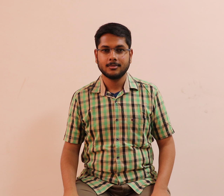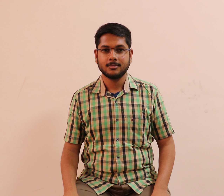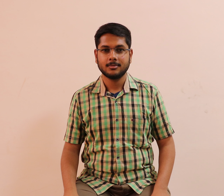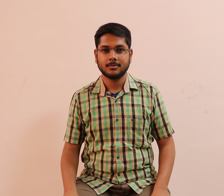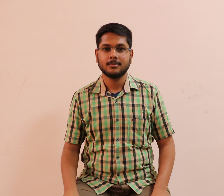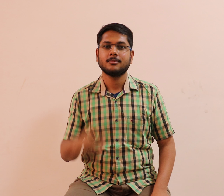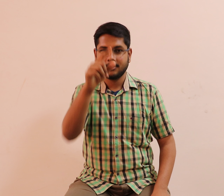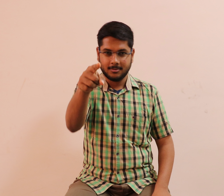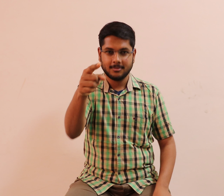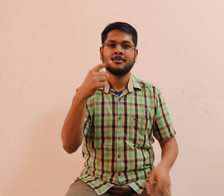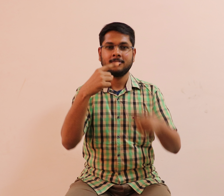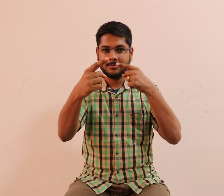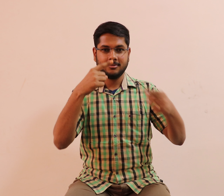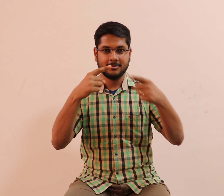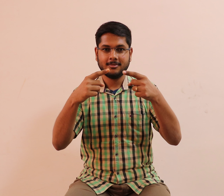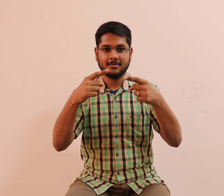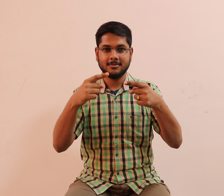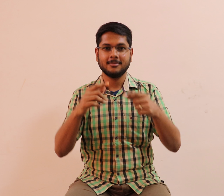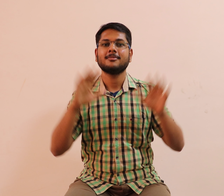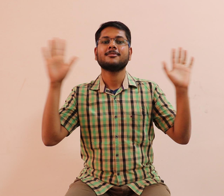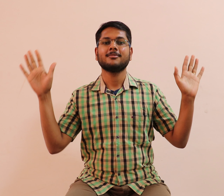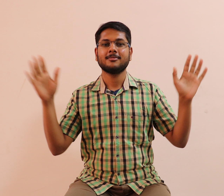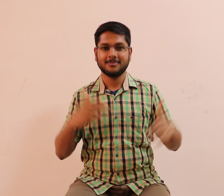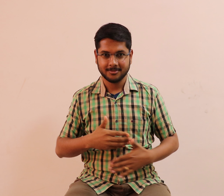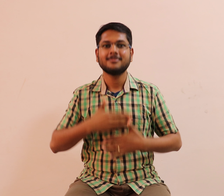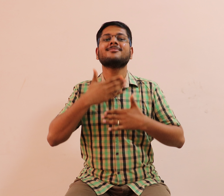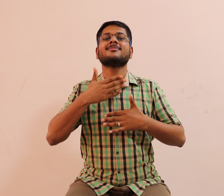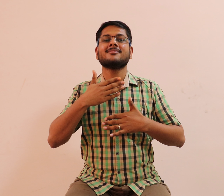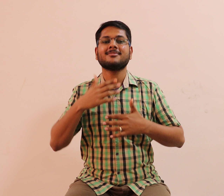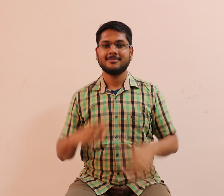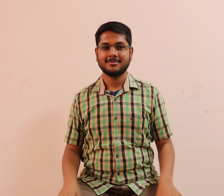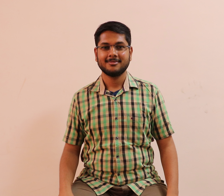it was nice chatting with you